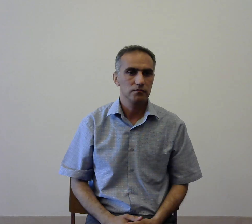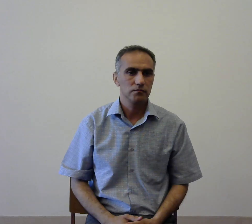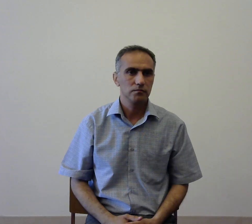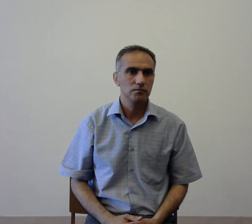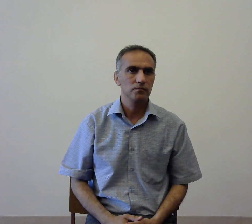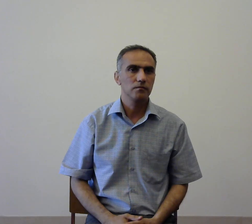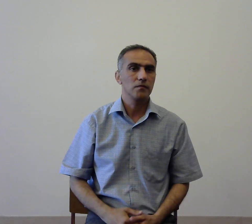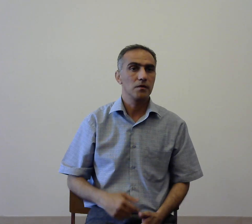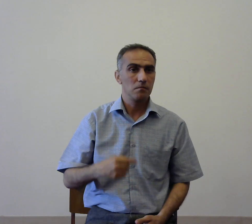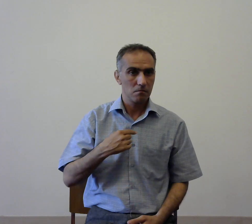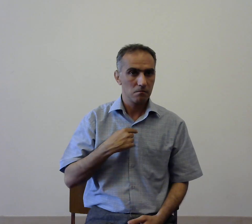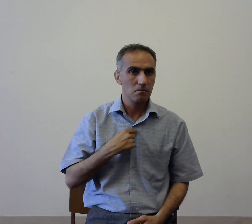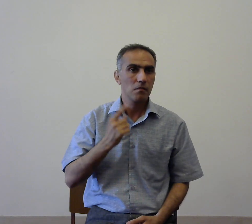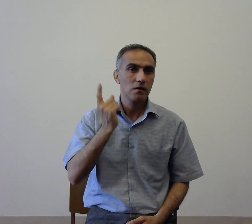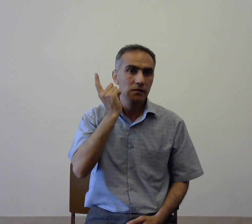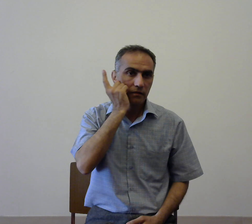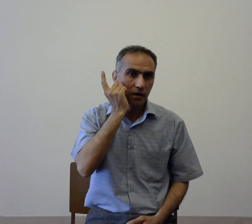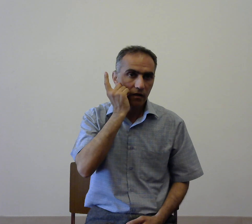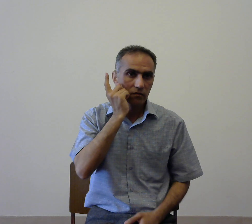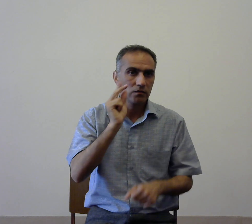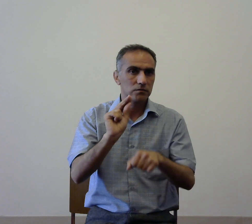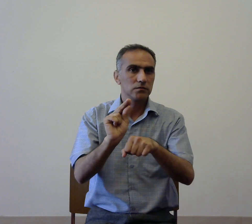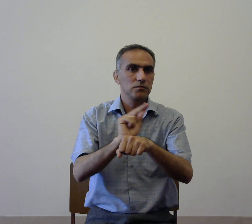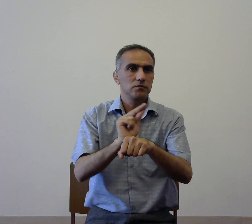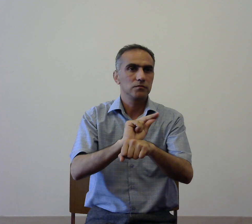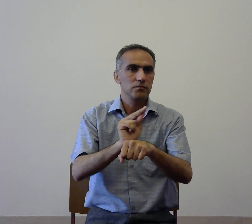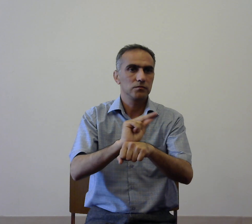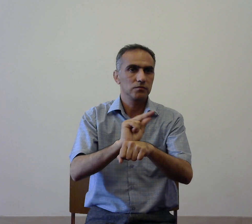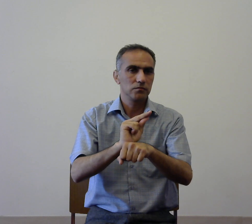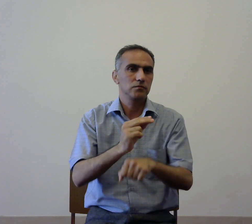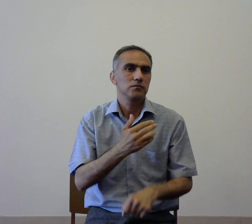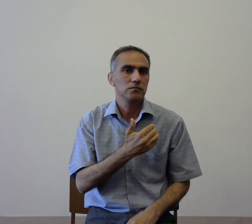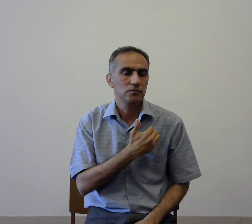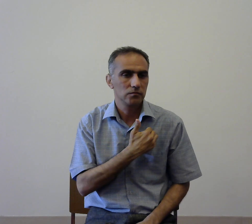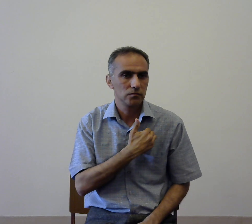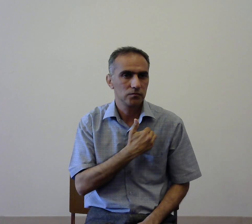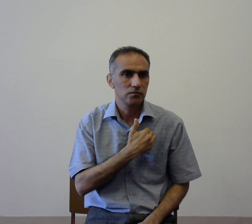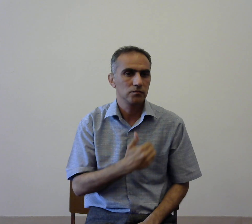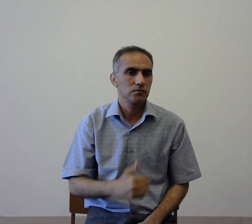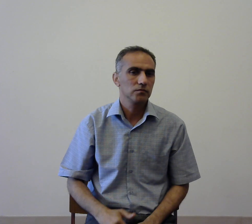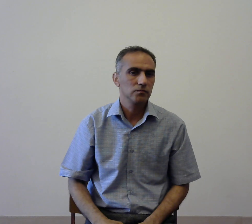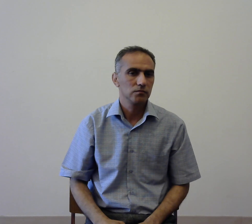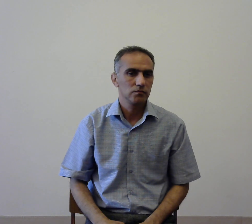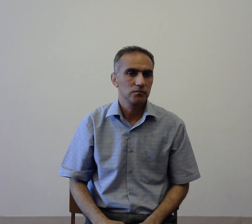Mən telefonu təmir etdirmək istəyirəm